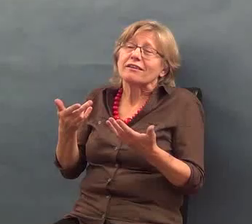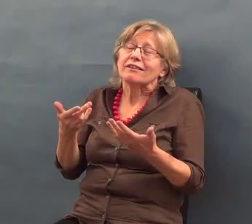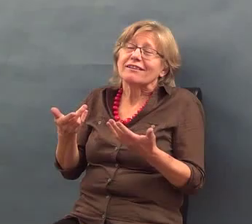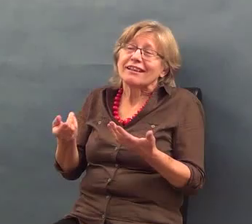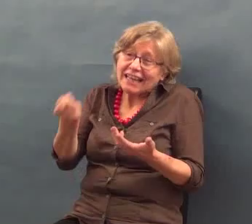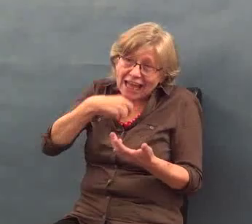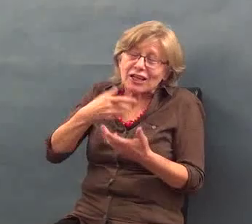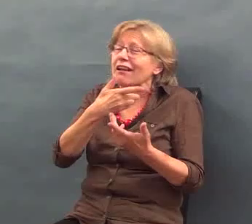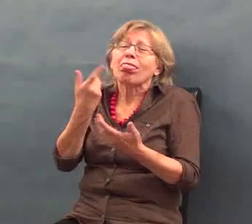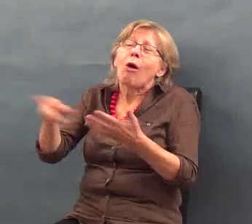Chciał zjeść, ale nie udało się.